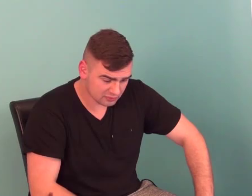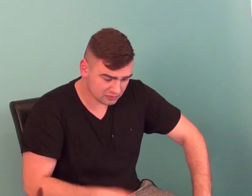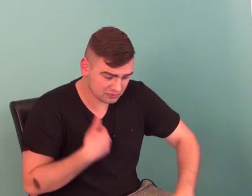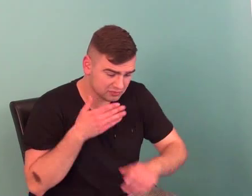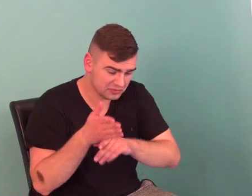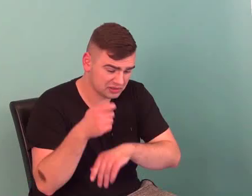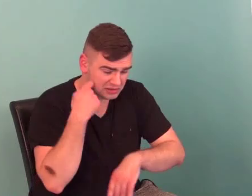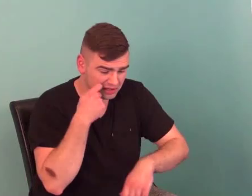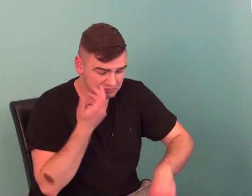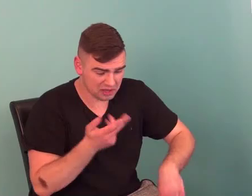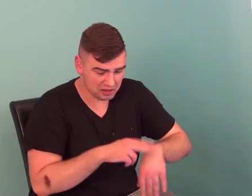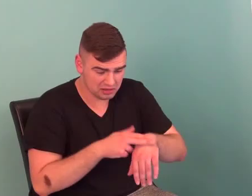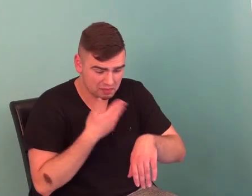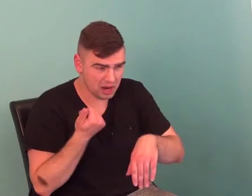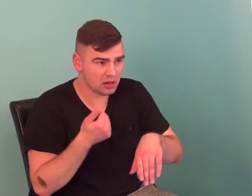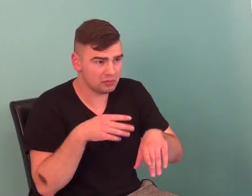Wpadam do dziadka - nie ma podanej godziny.